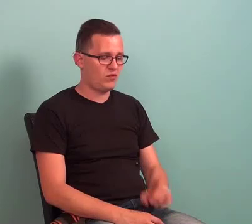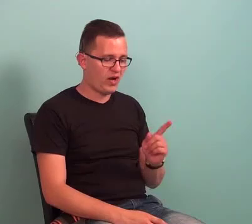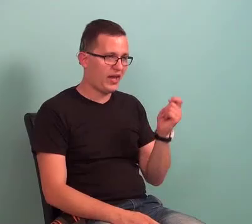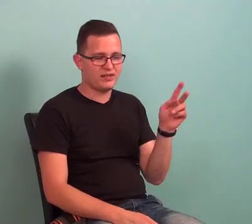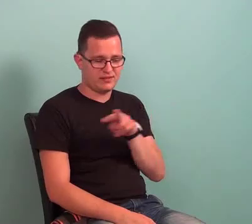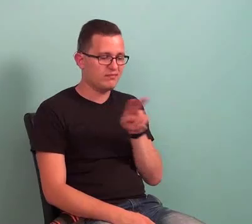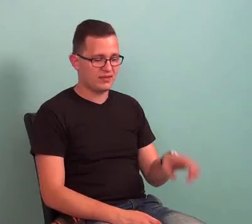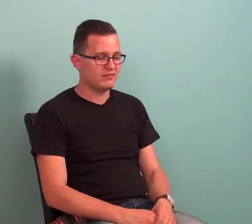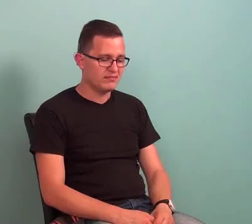Trzeba uważać, bo drezyny jeżdżą.